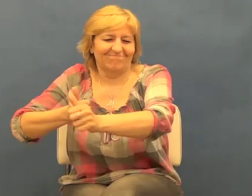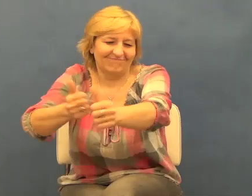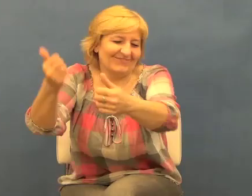Koniec.